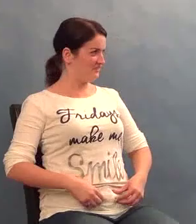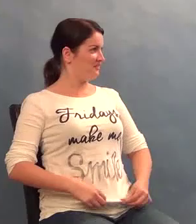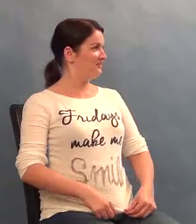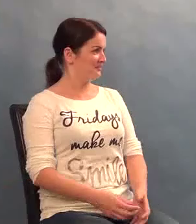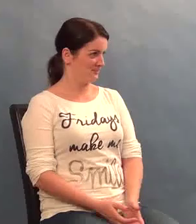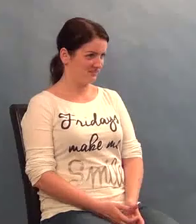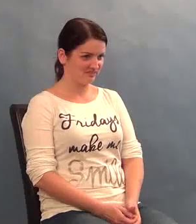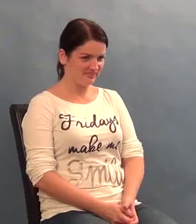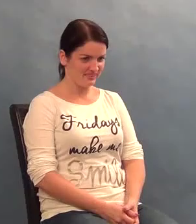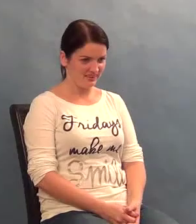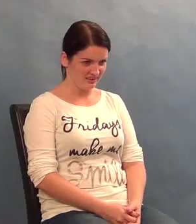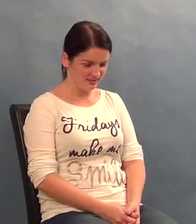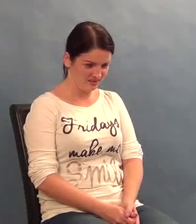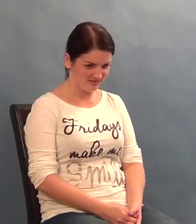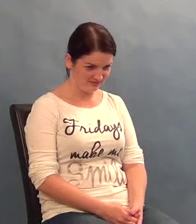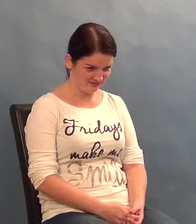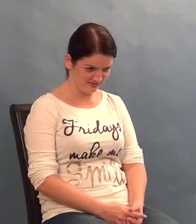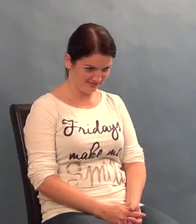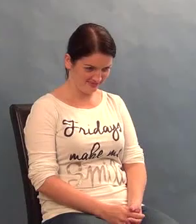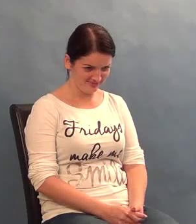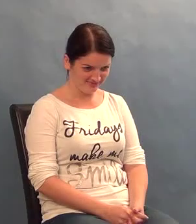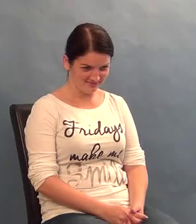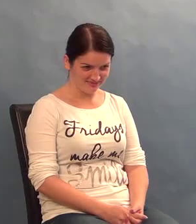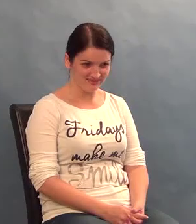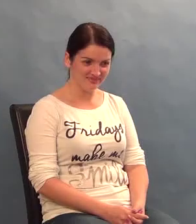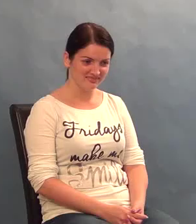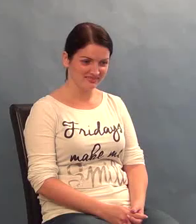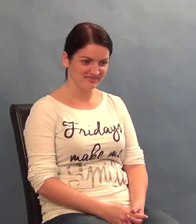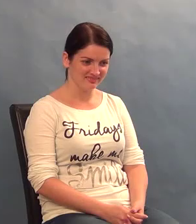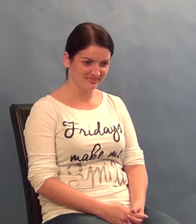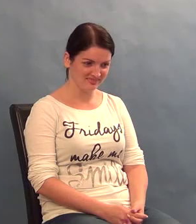Dwudziestego szóstego?